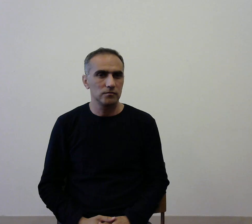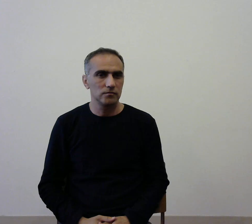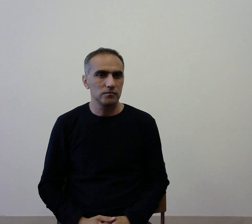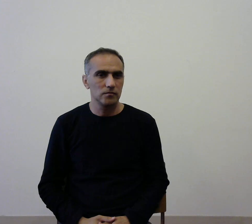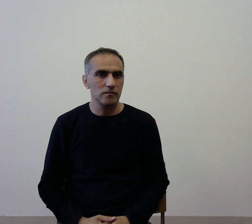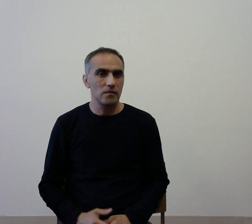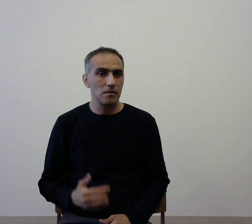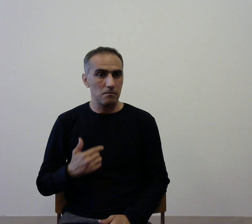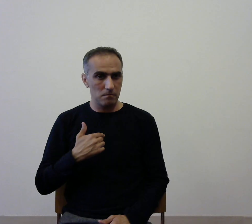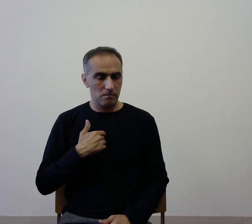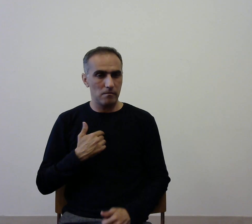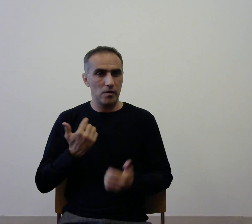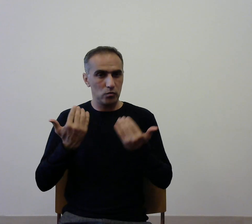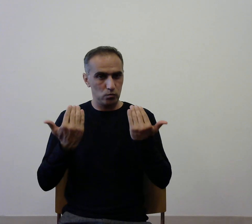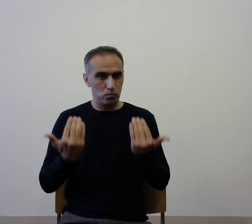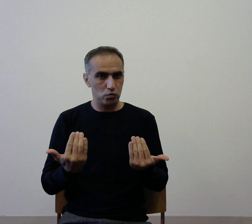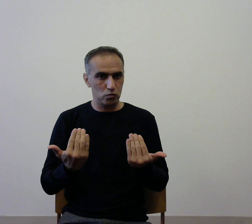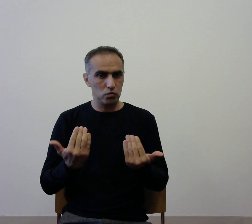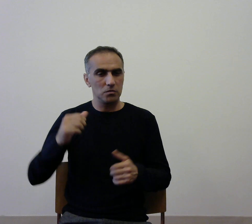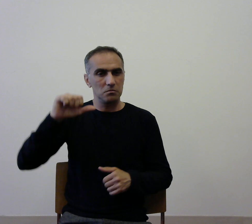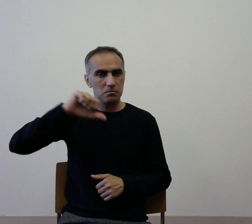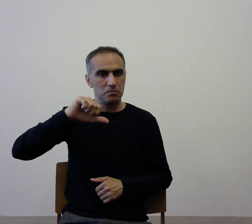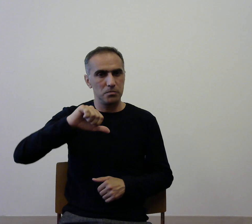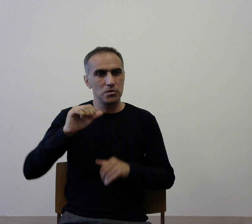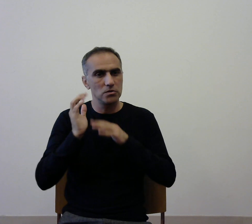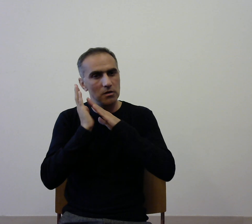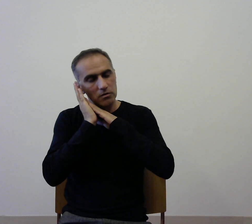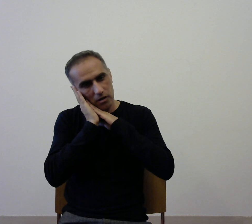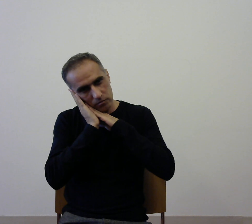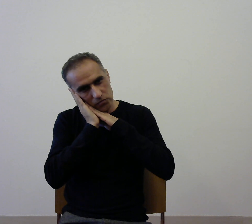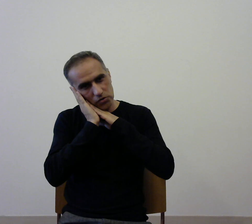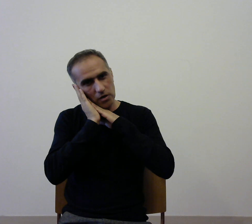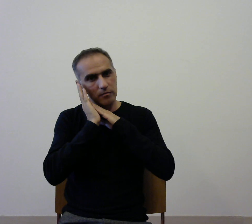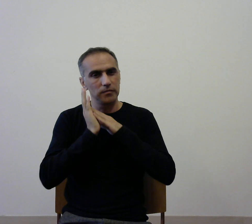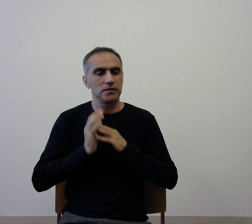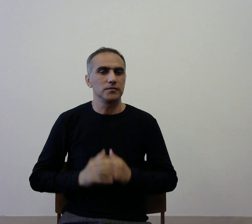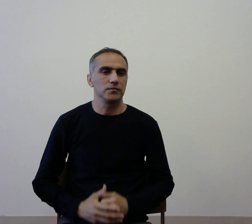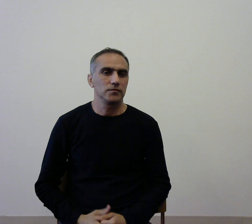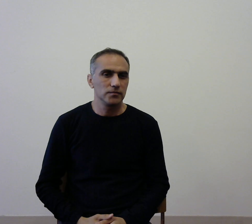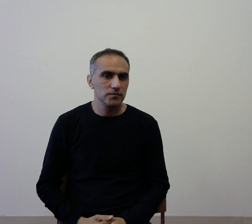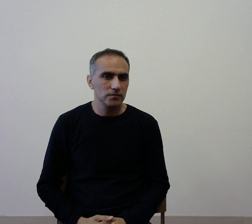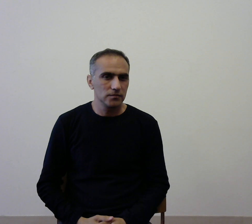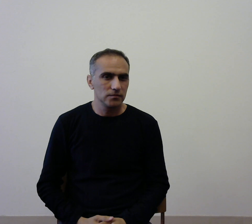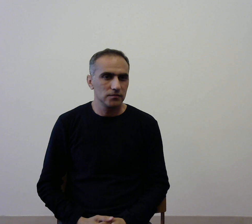Mən bu gün pis yatmışam